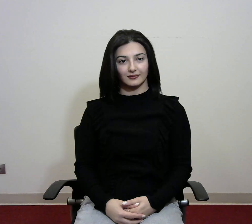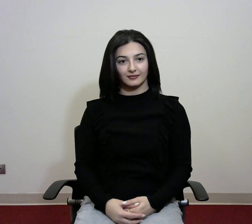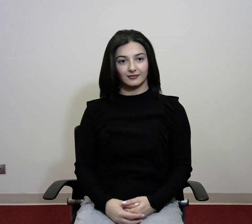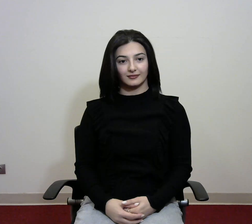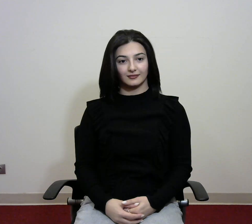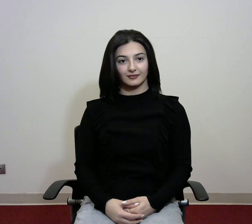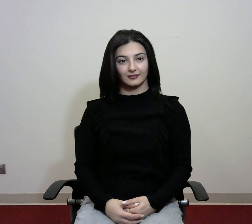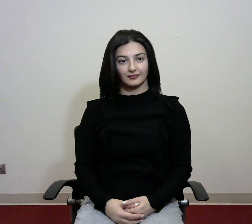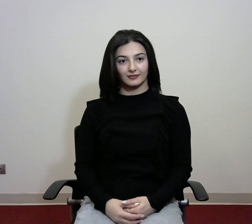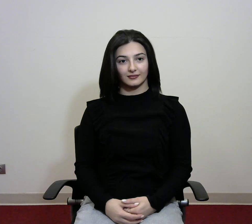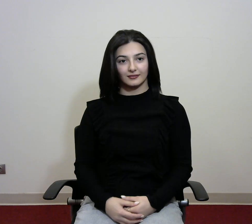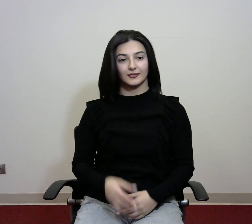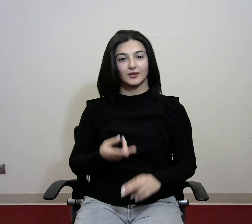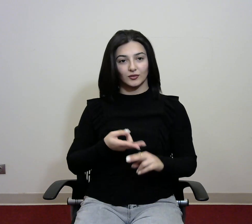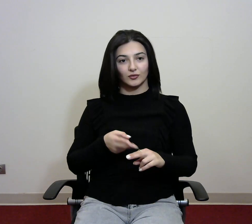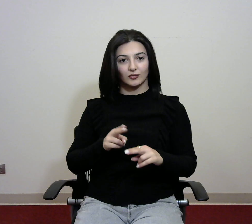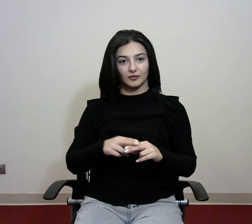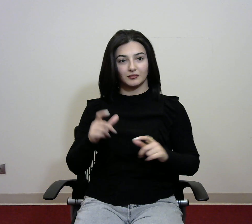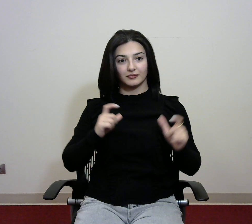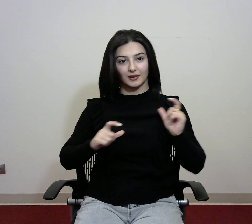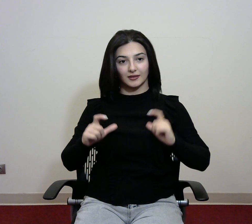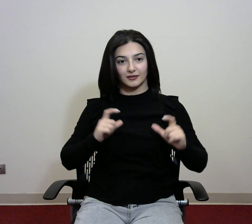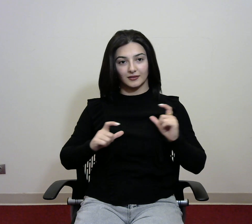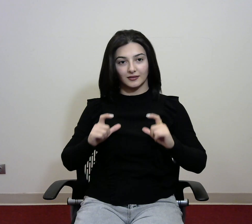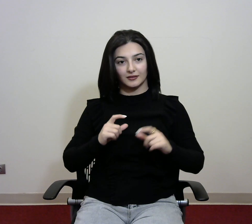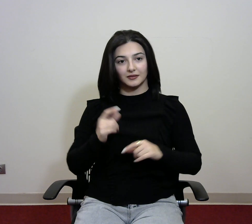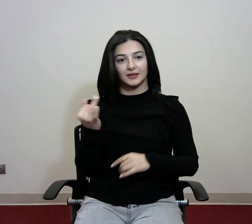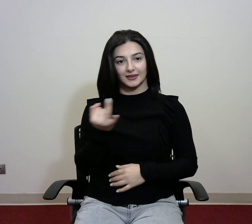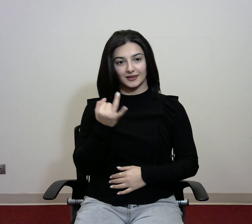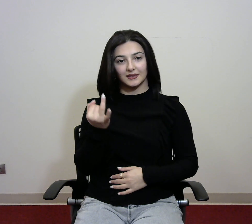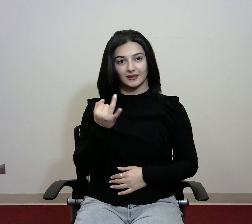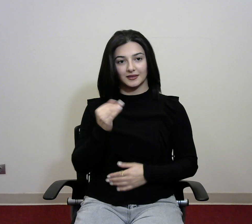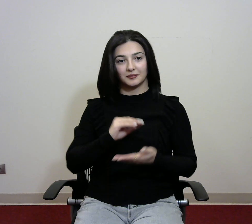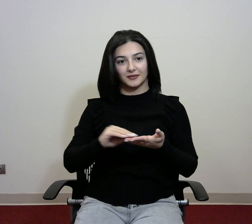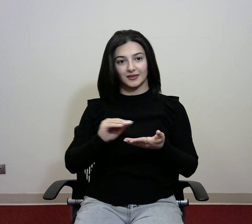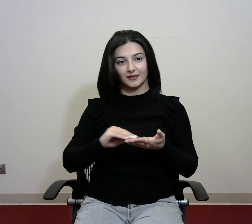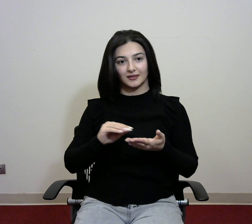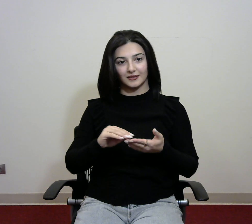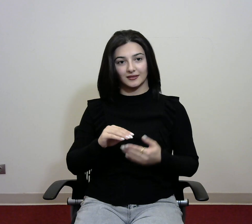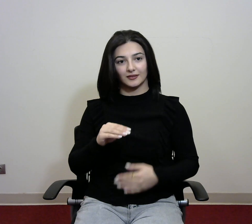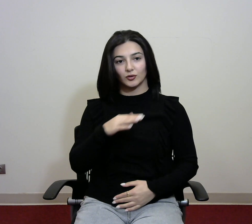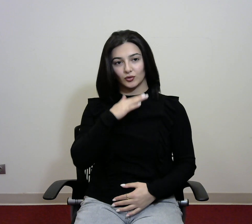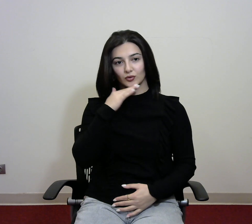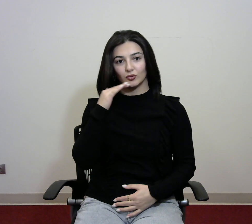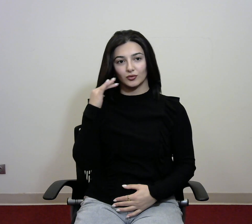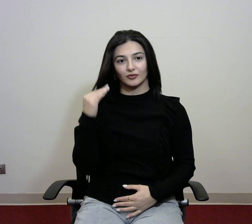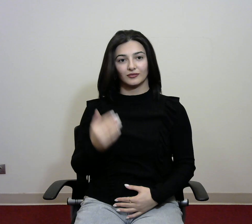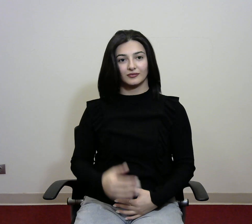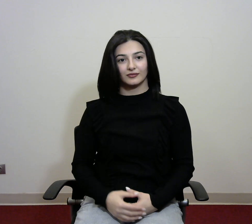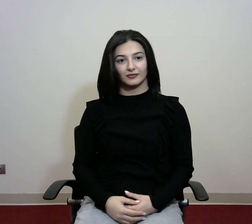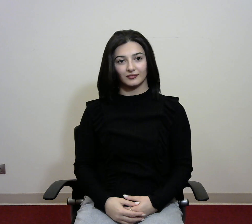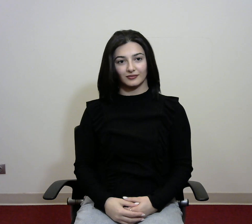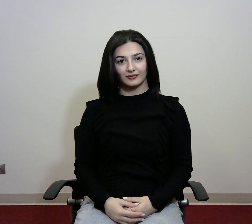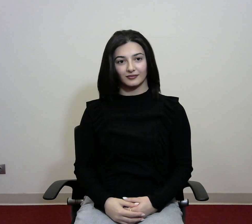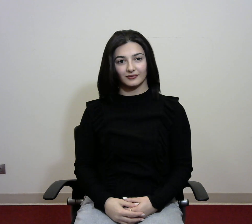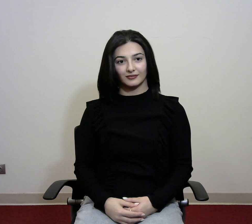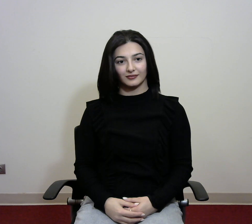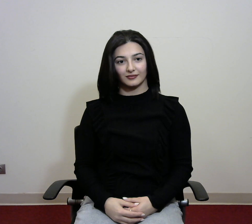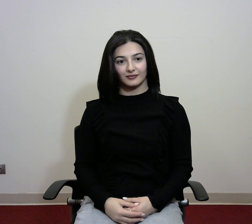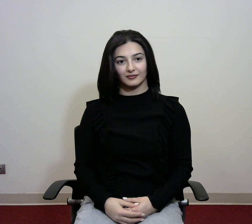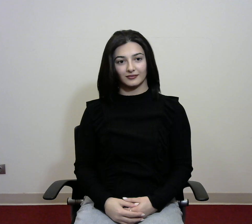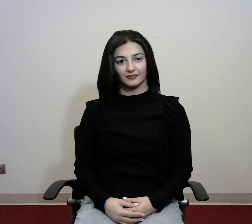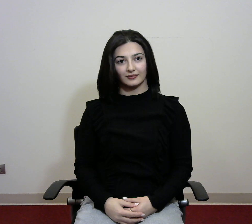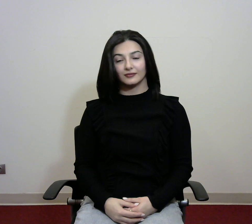Bu müəllimin maraqlı yazıları çoxdur